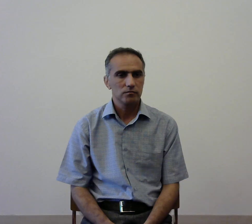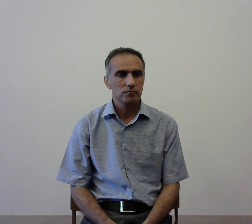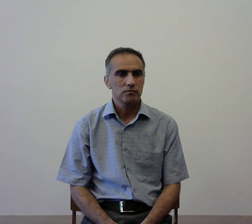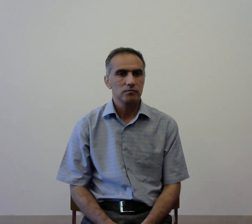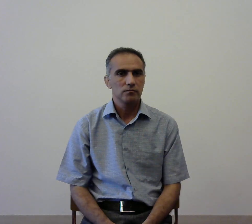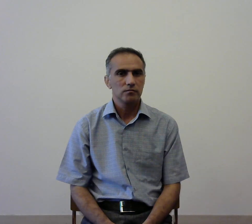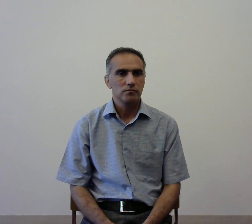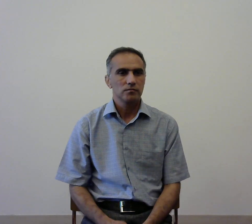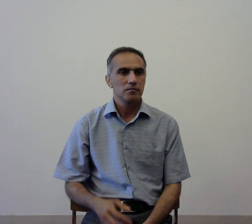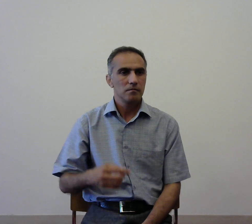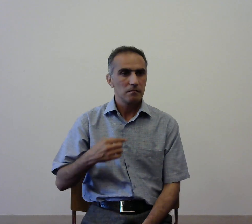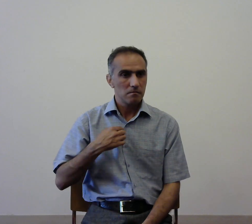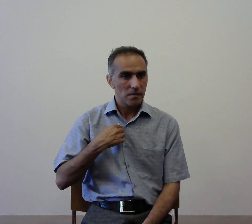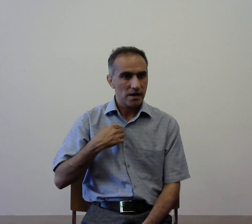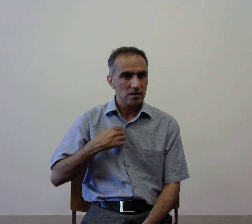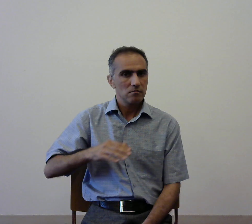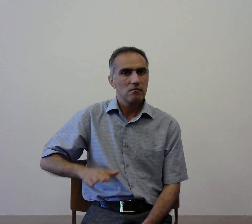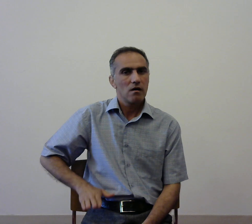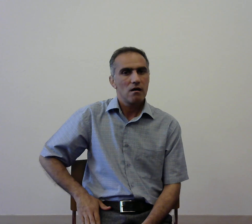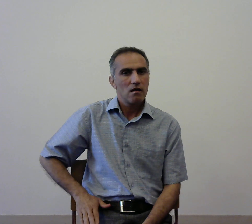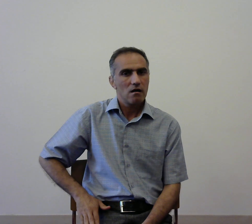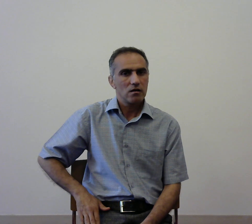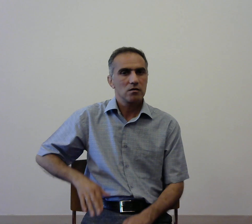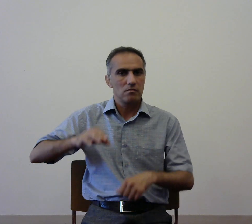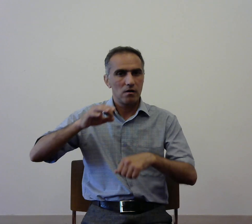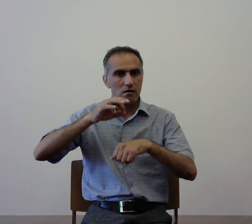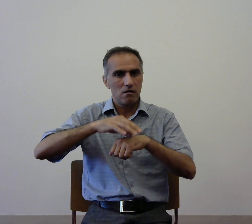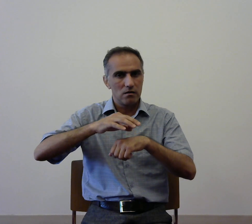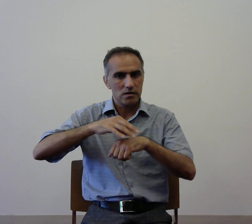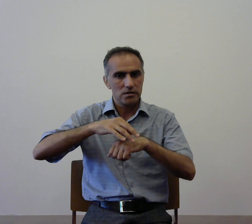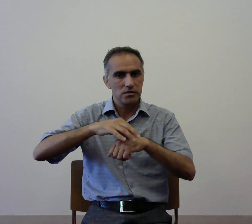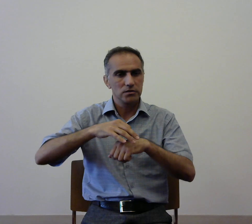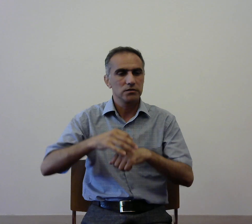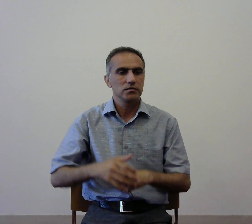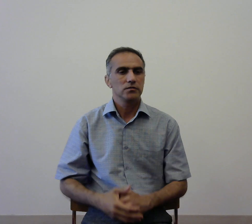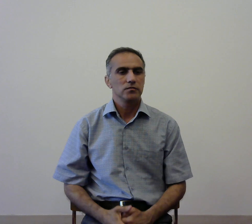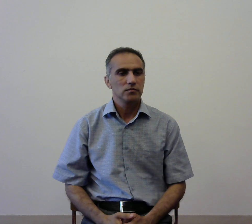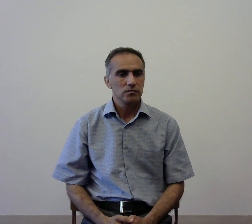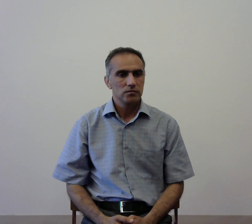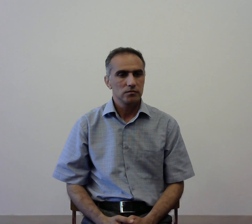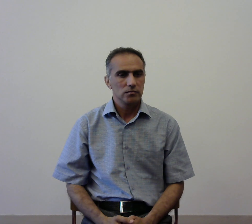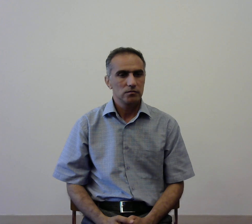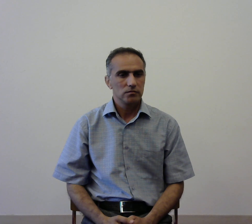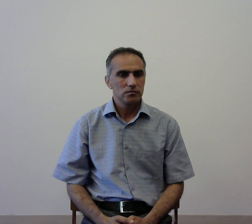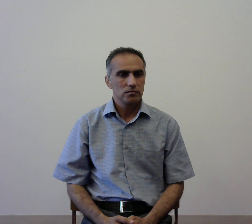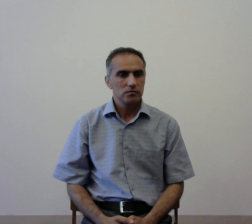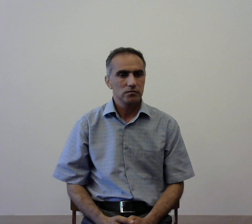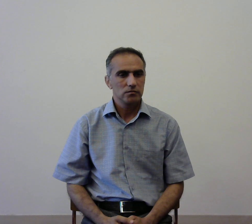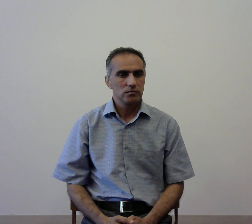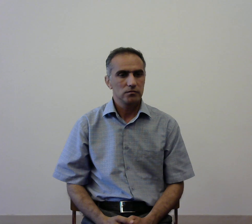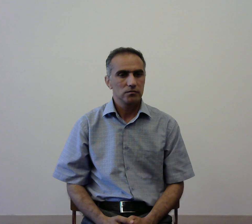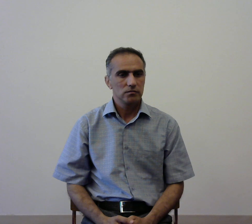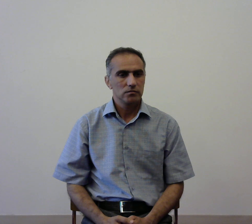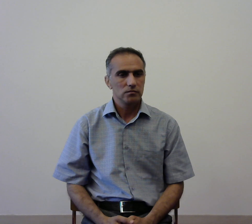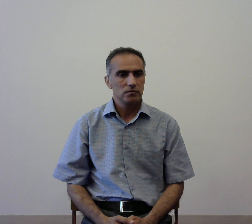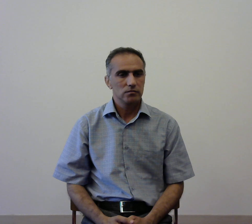Mənim ayağım ağrıyır